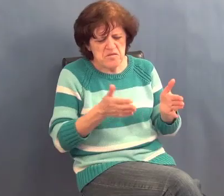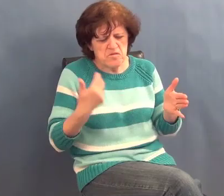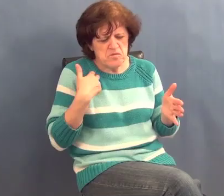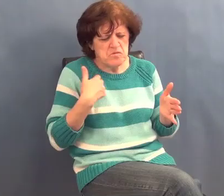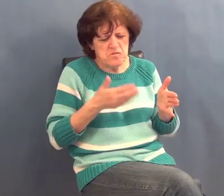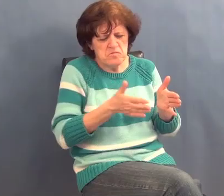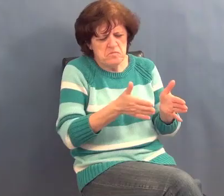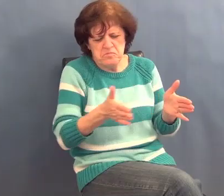Da się.